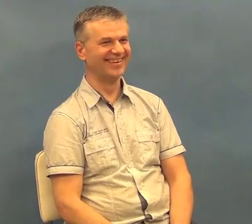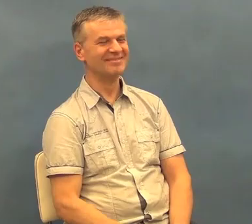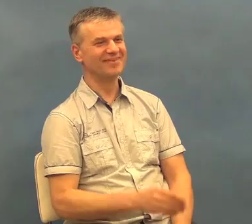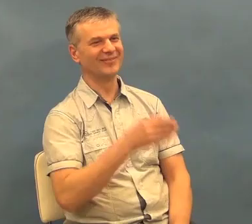Uśmiech.